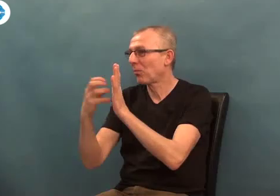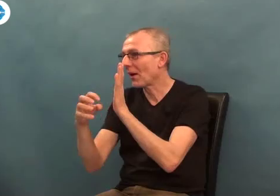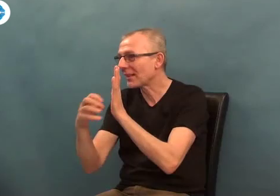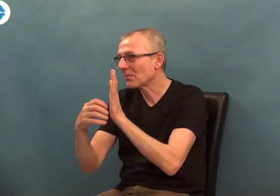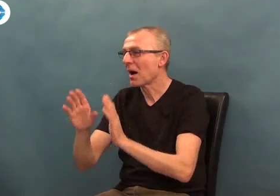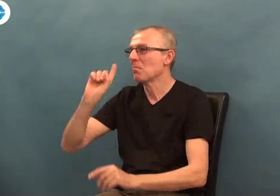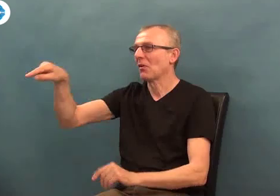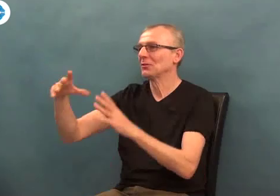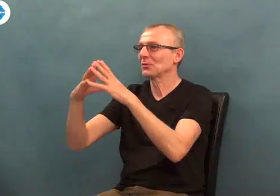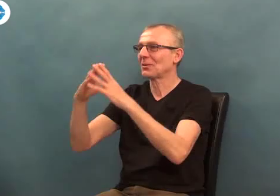Później, od dziesiątej pracuję.